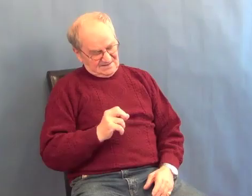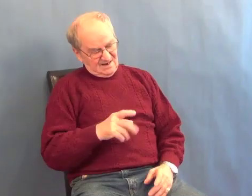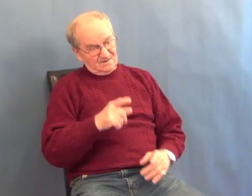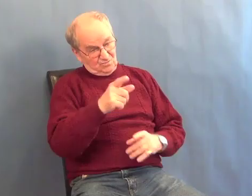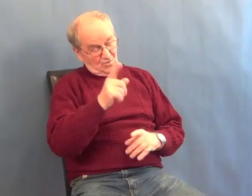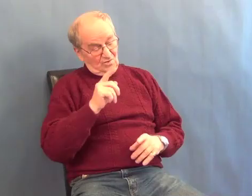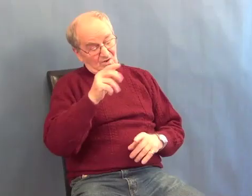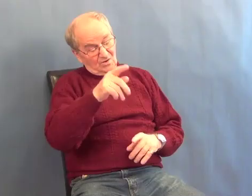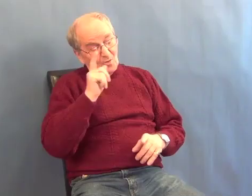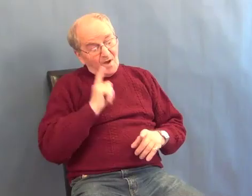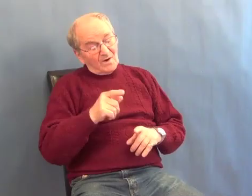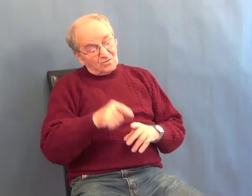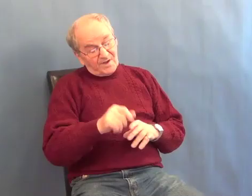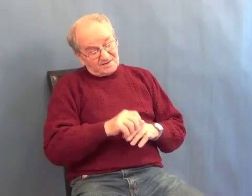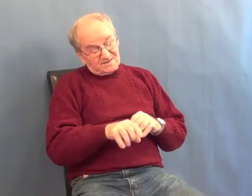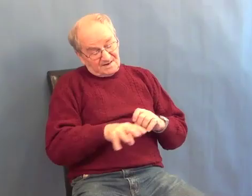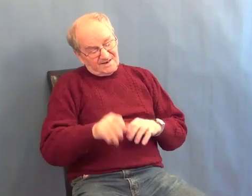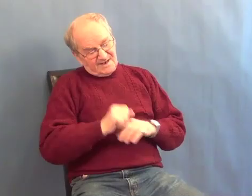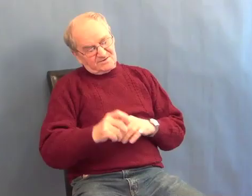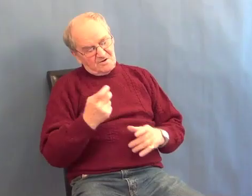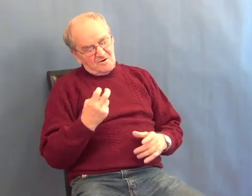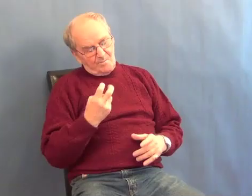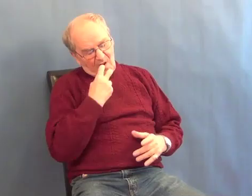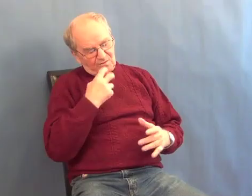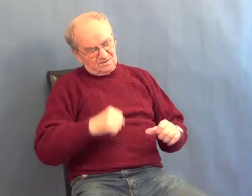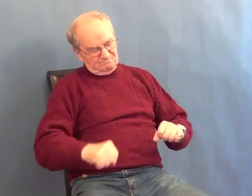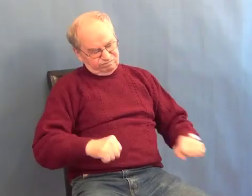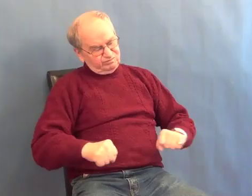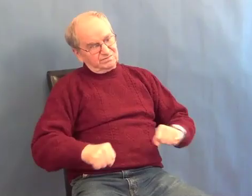Tak, to prawda, tam gdzieś jest prąd i można zostać porażonym.